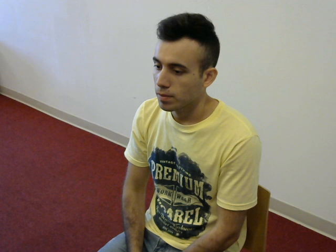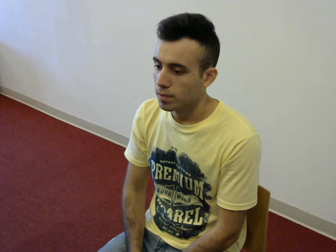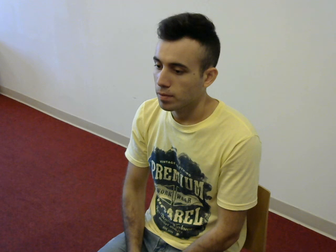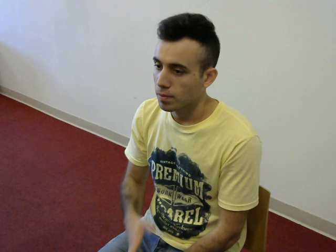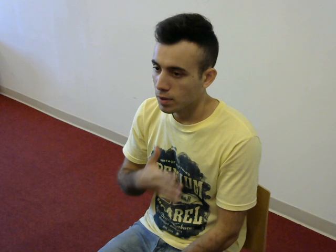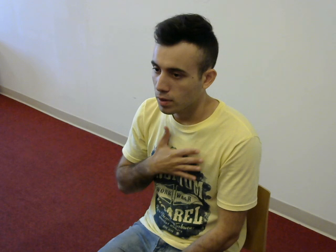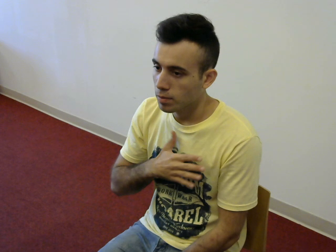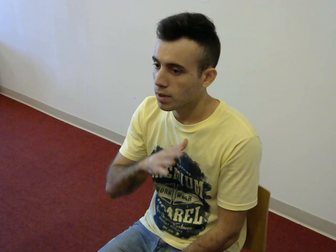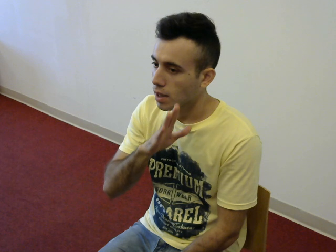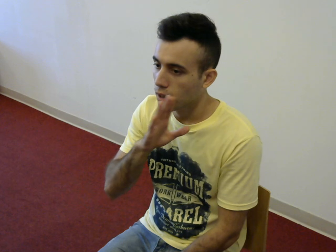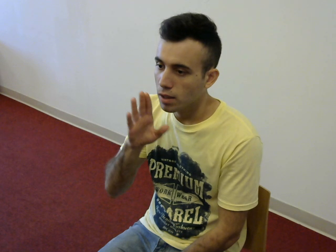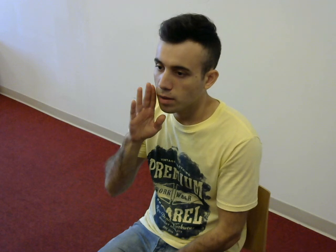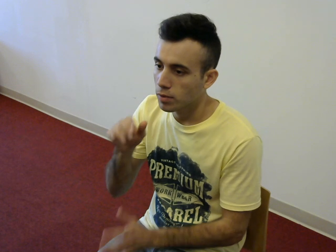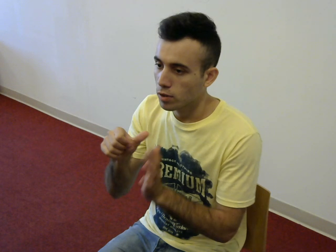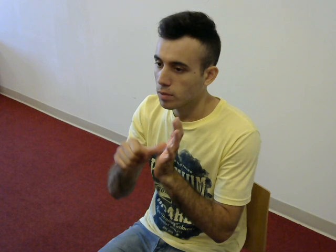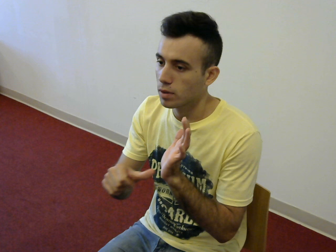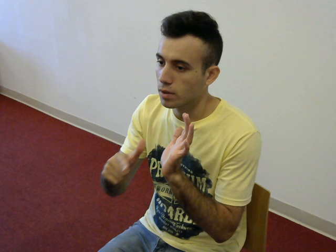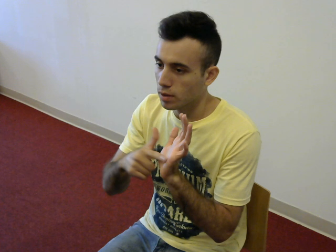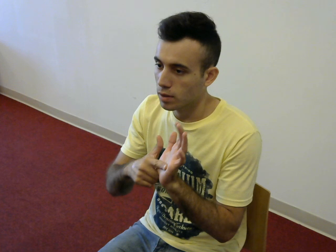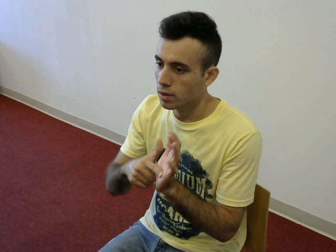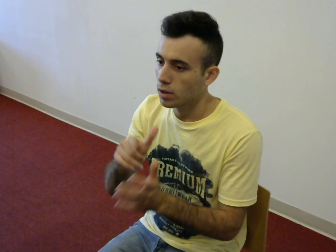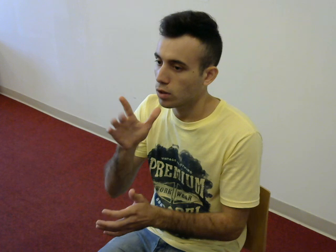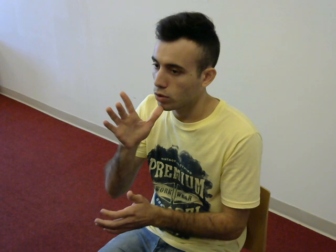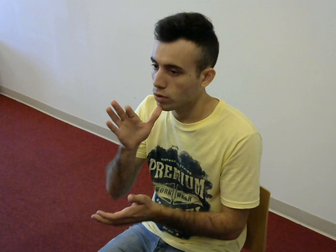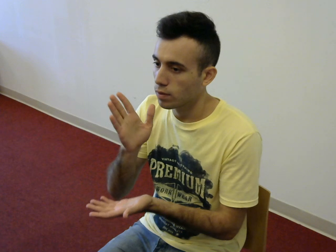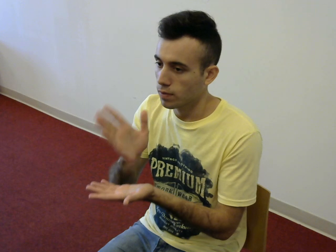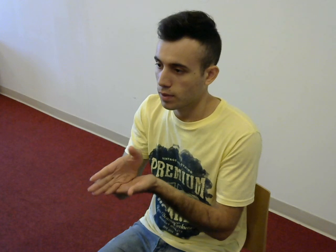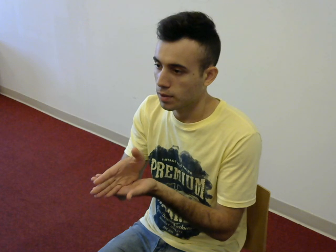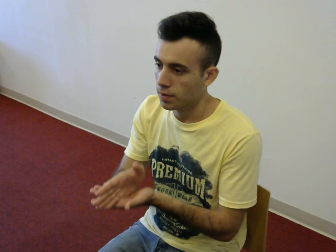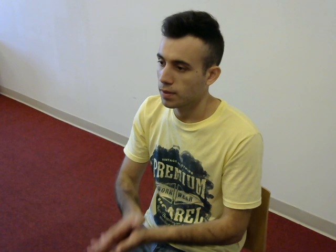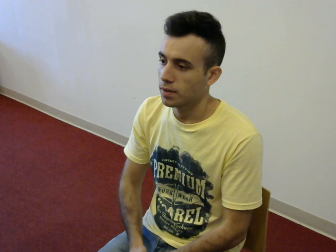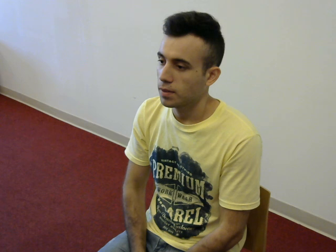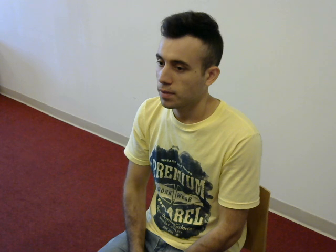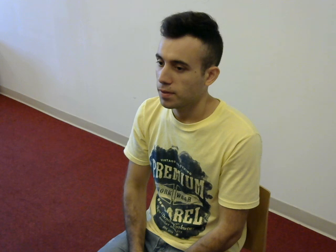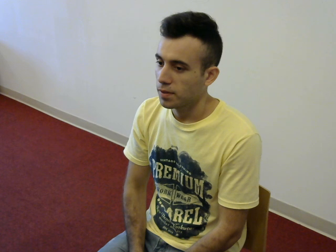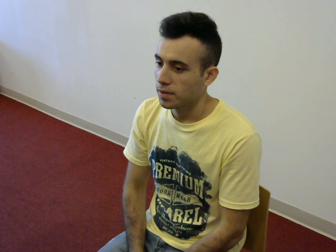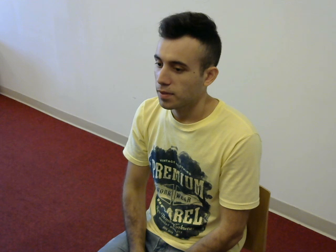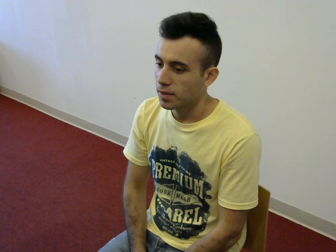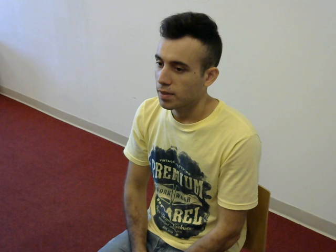Mənim anamın 67 yaşı var